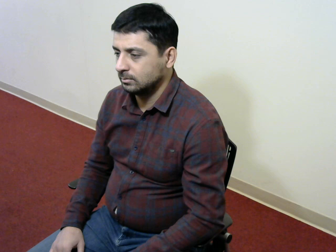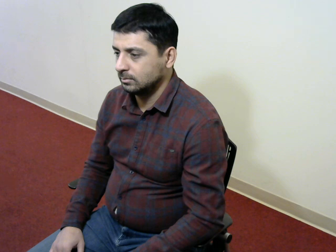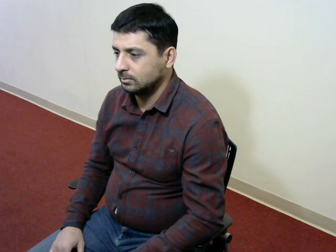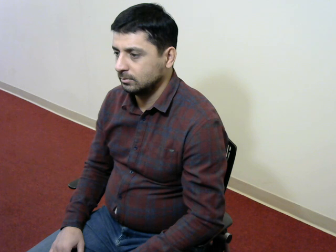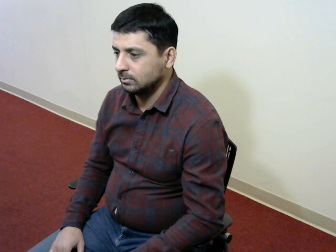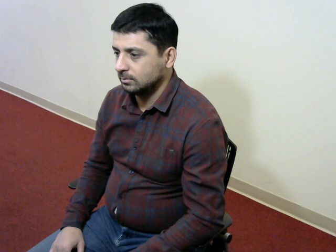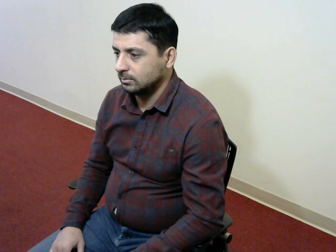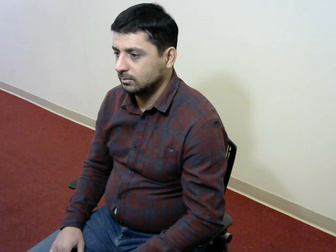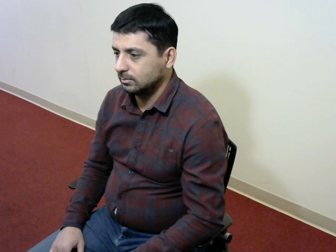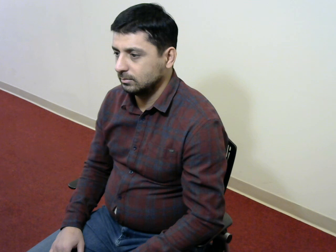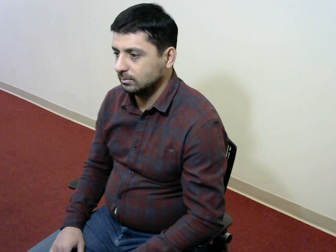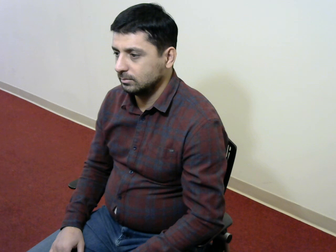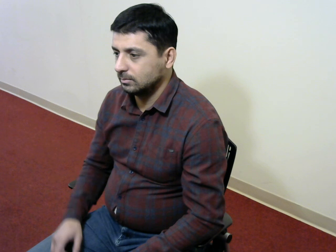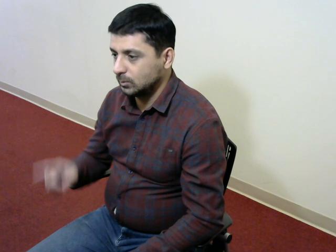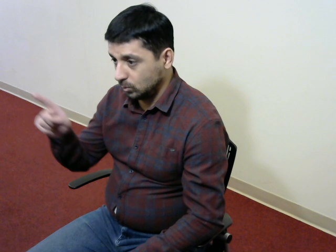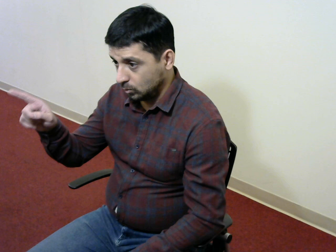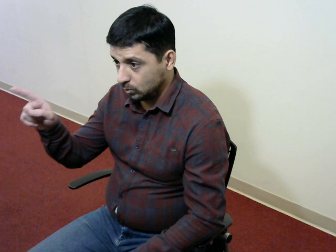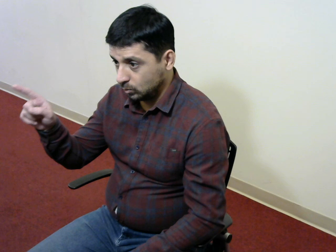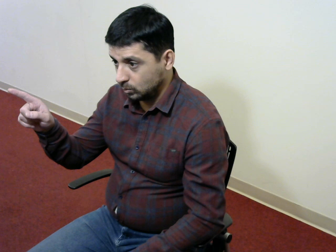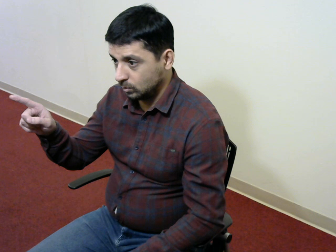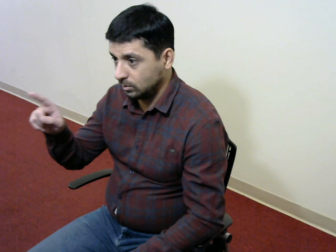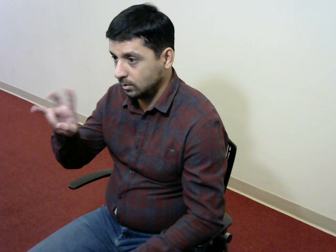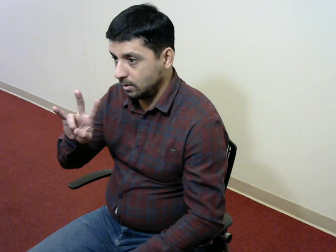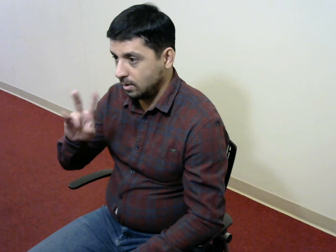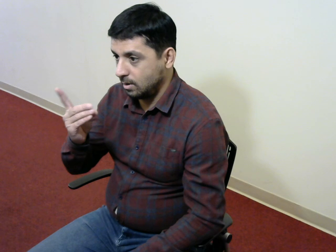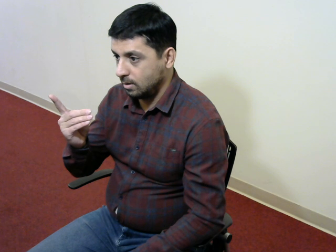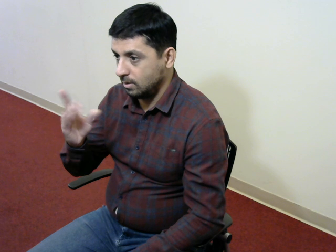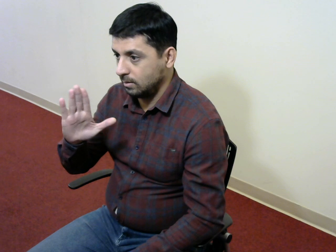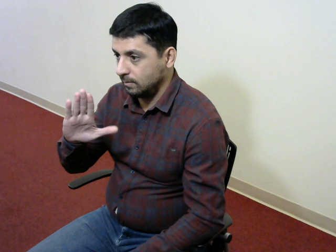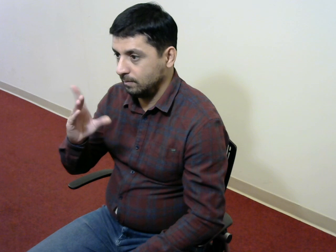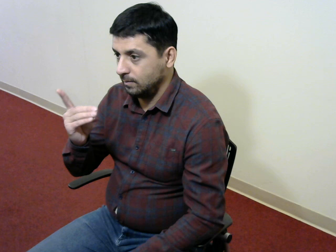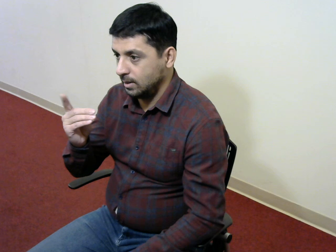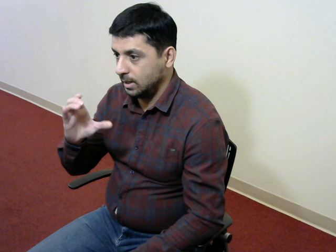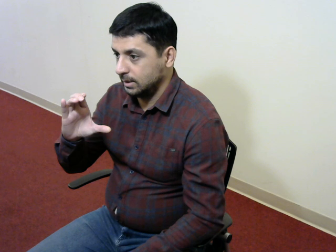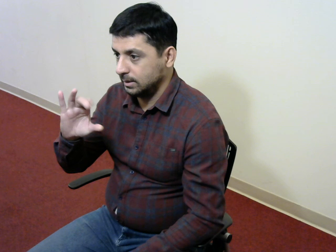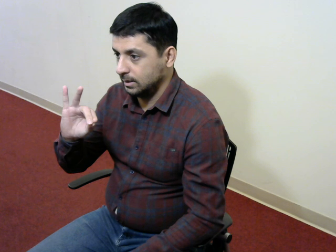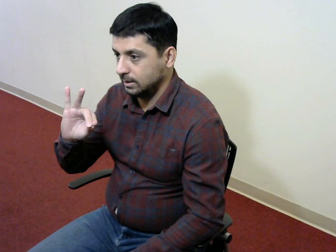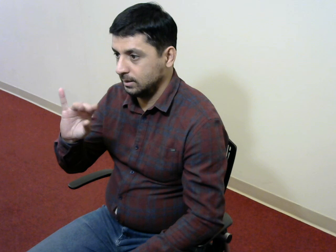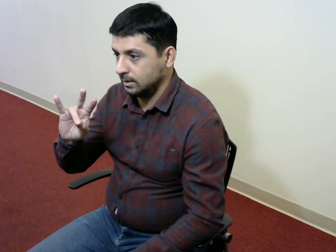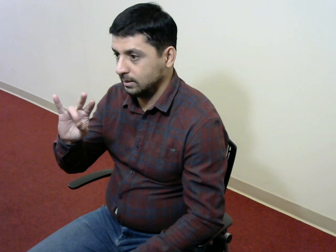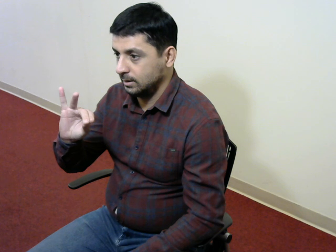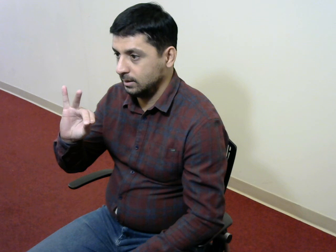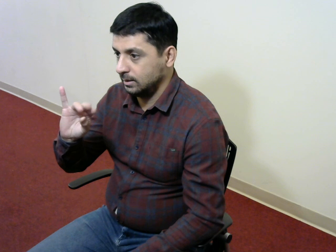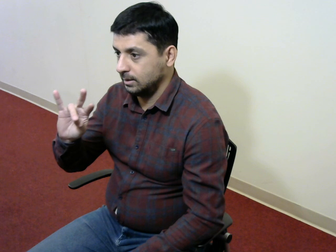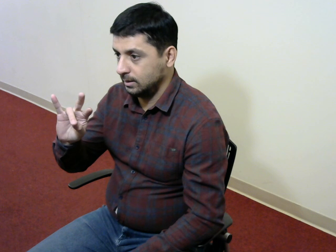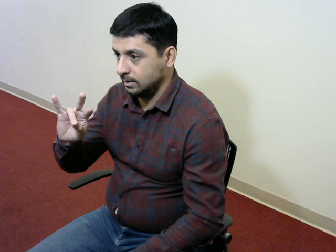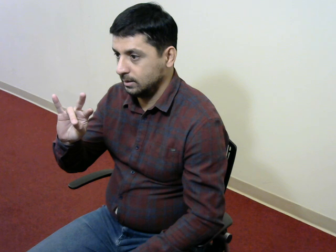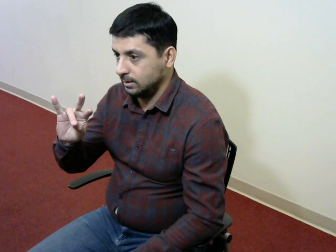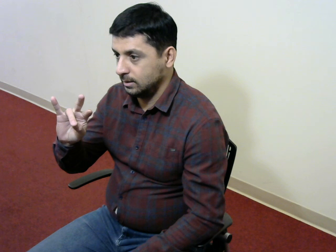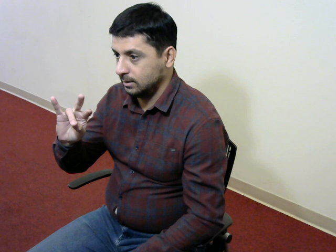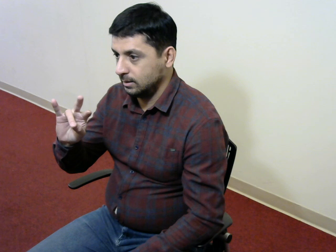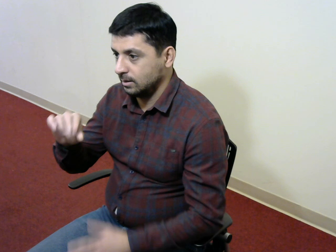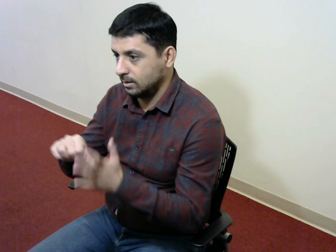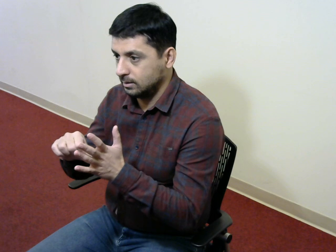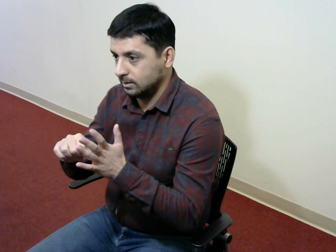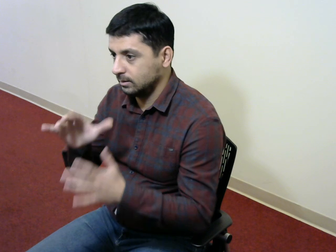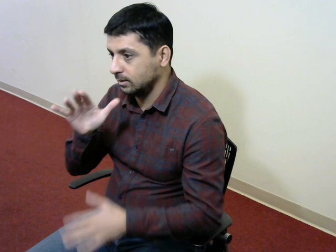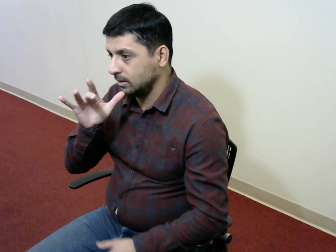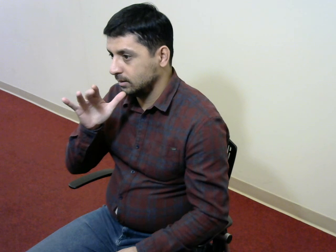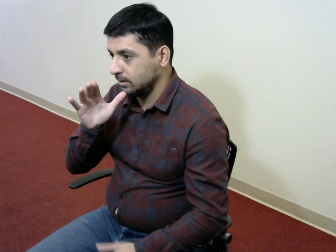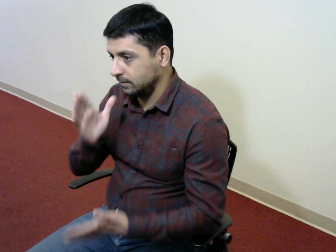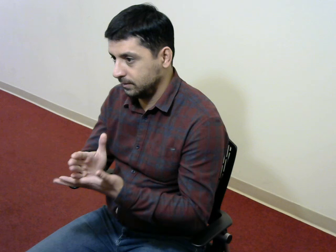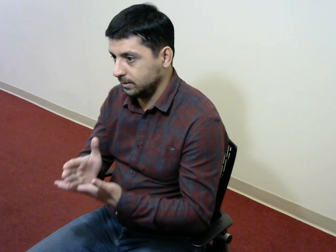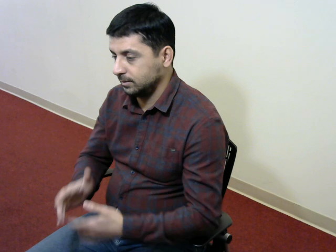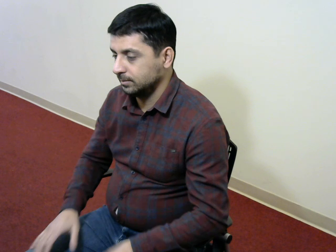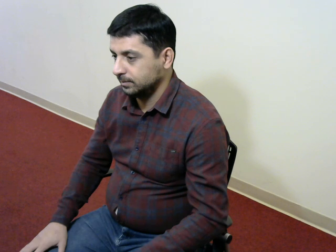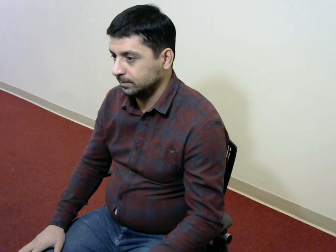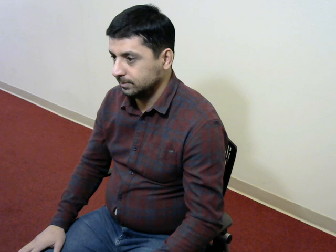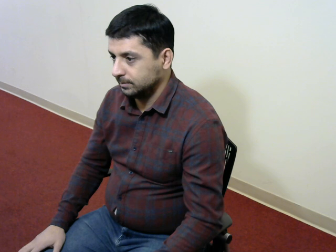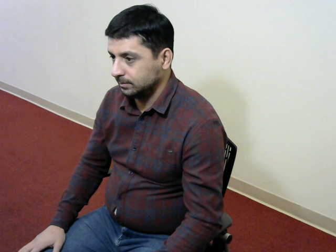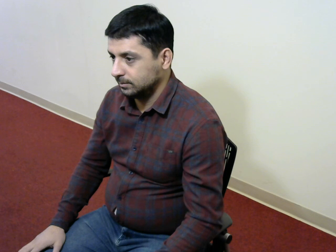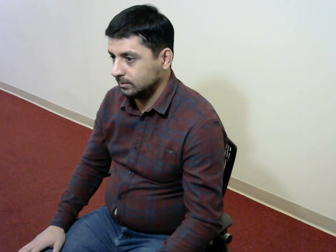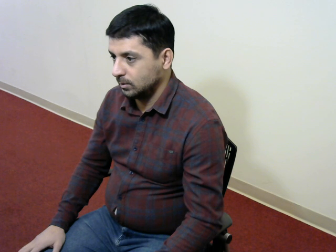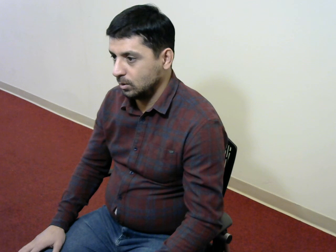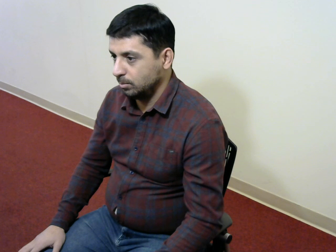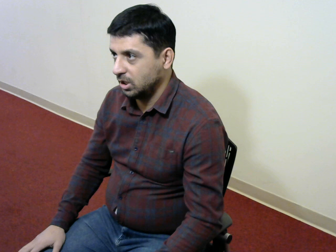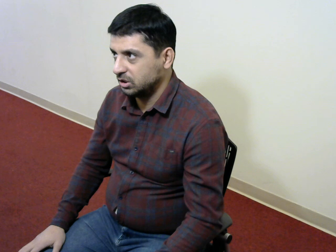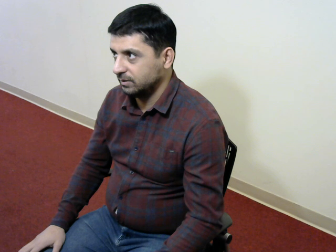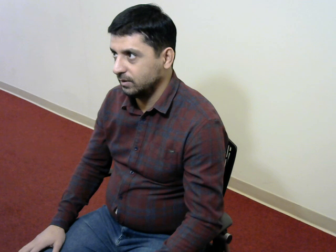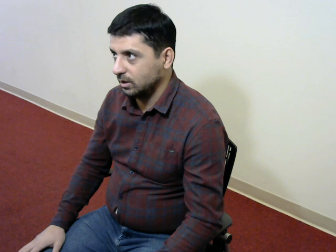Onun nəvəsinin 6 yaşı var